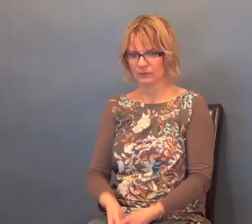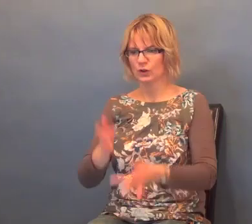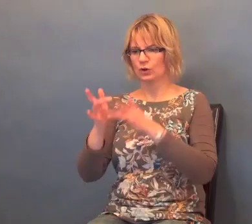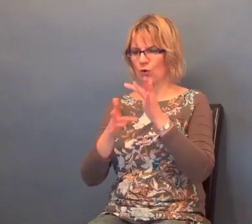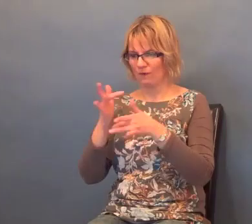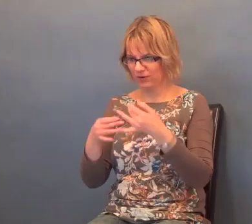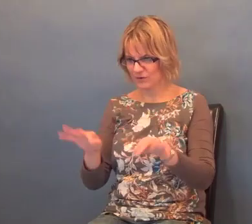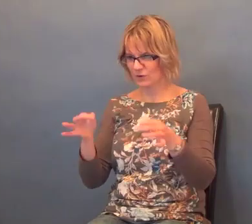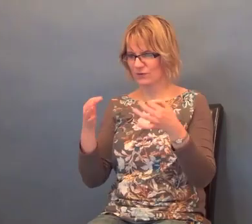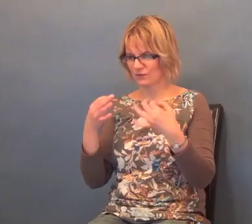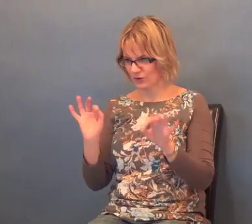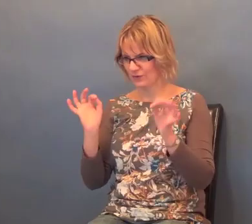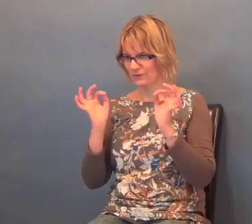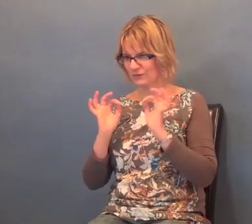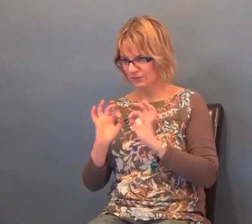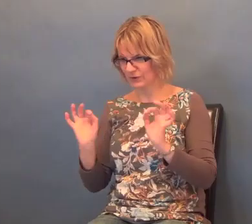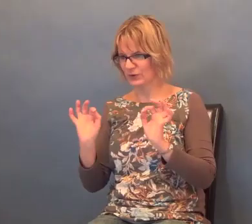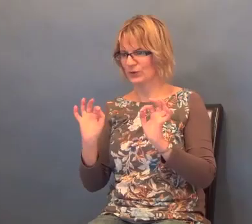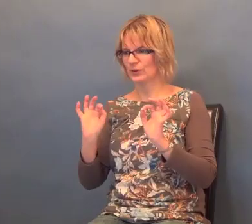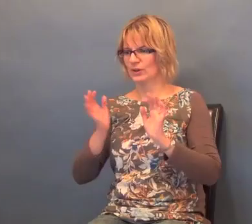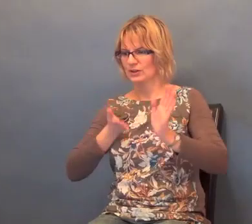Rower wolno, wolno, wolno.